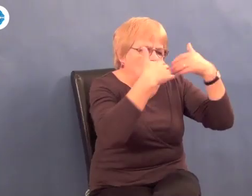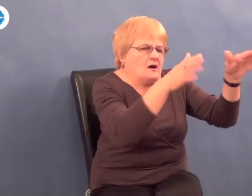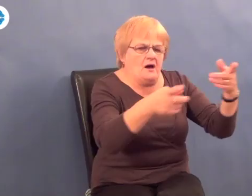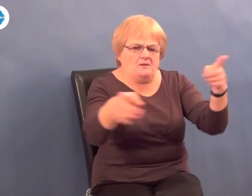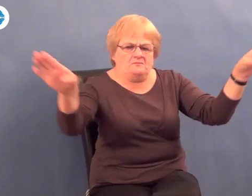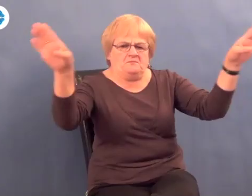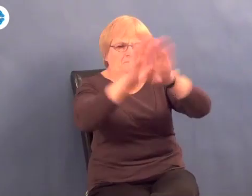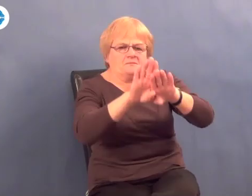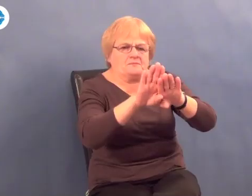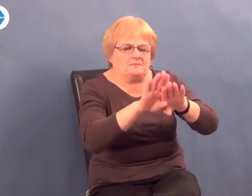A jedne drzwi są zamknięte.